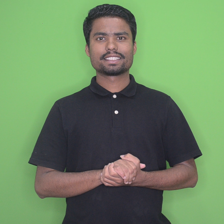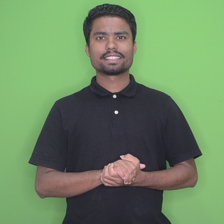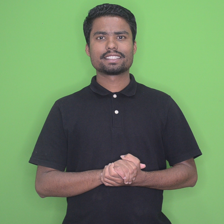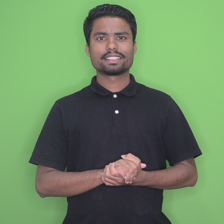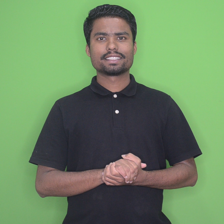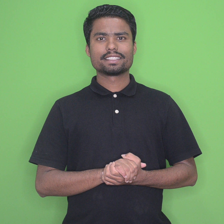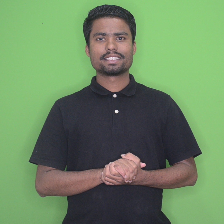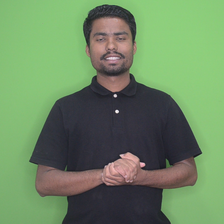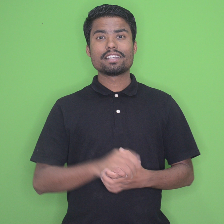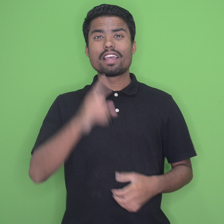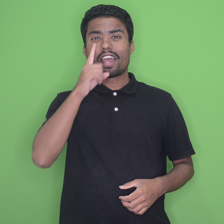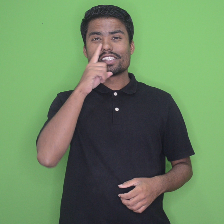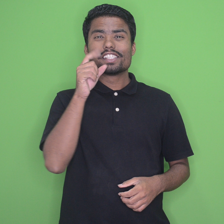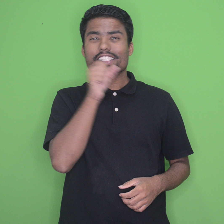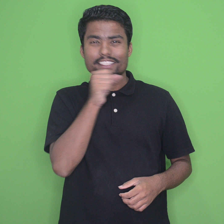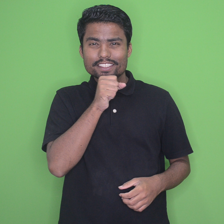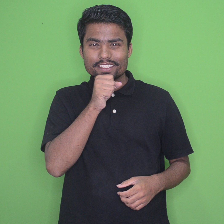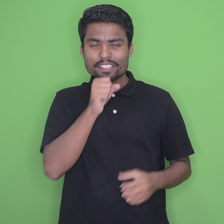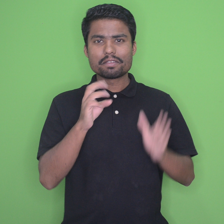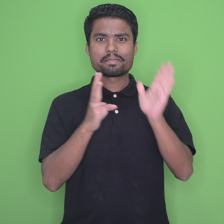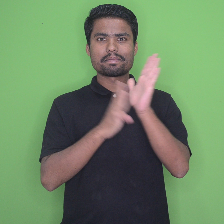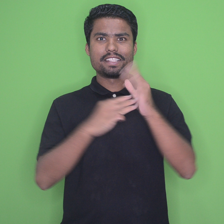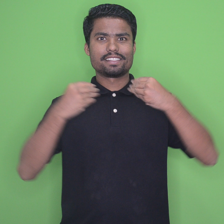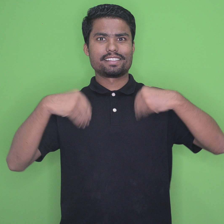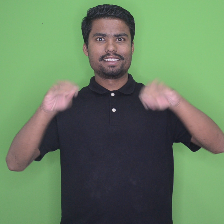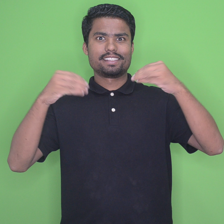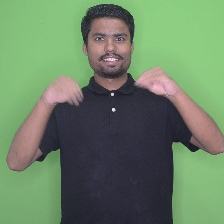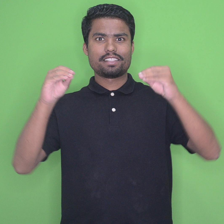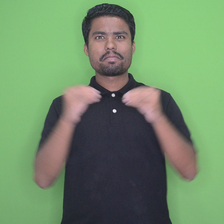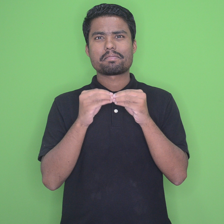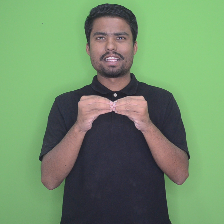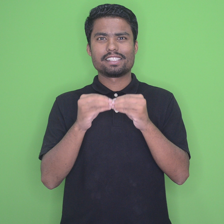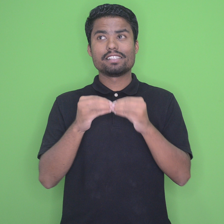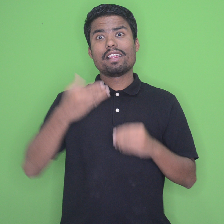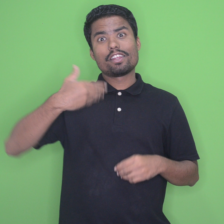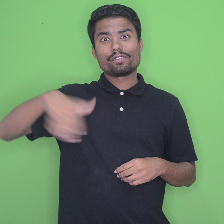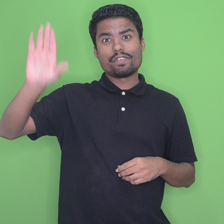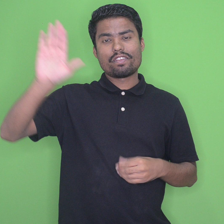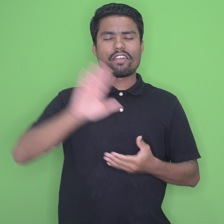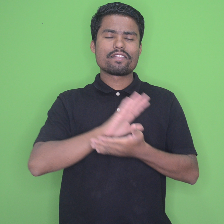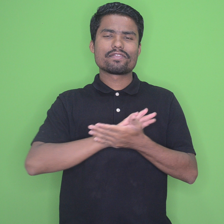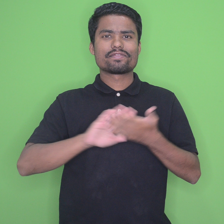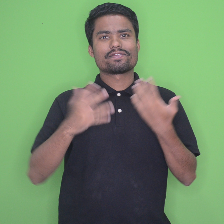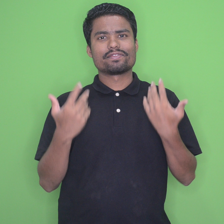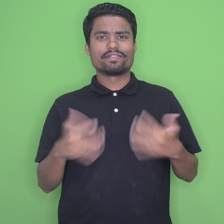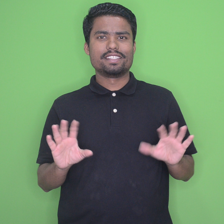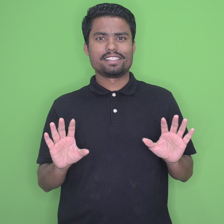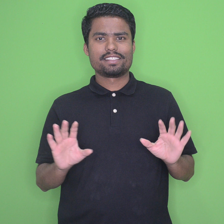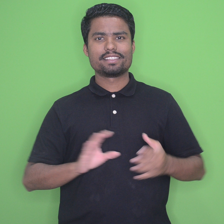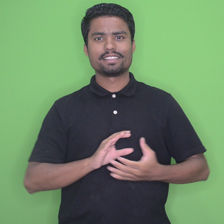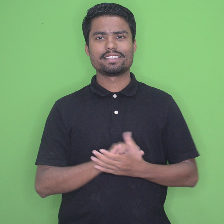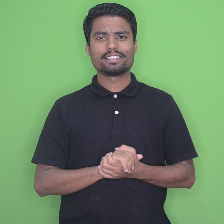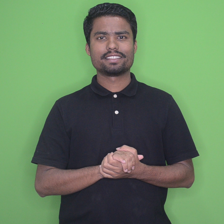grandmother had gone to market